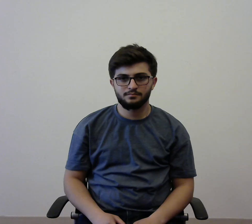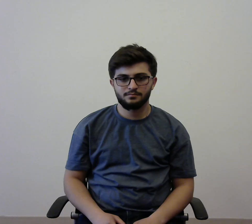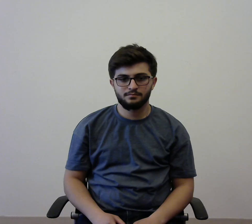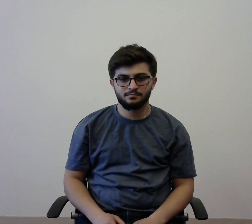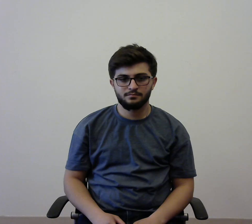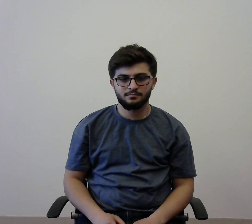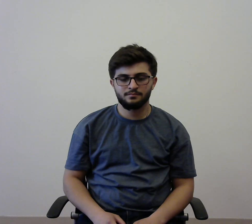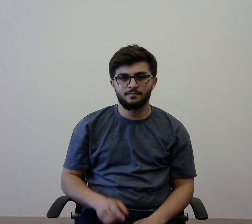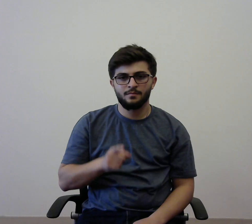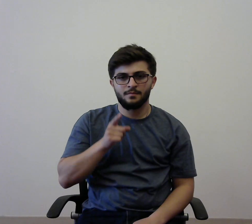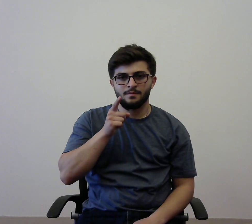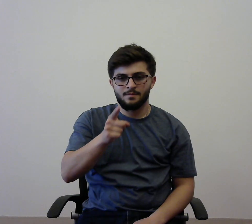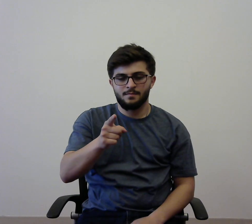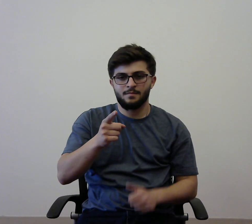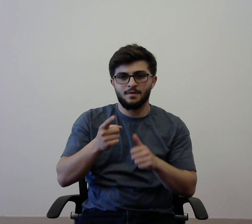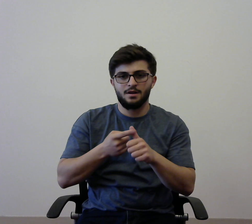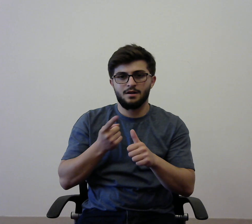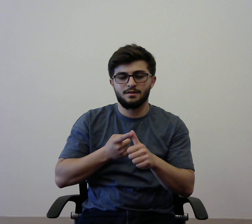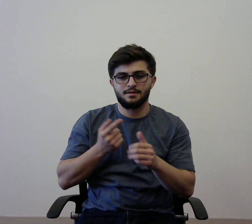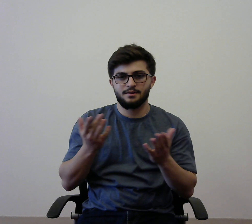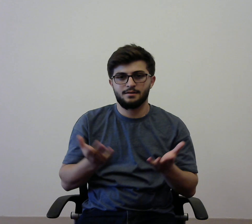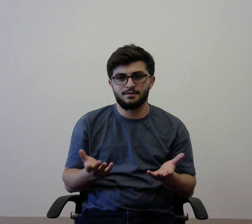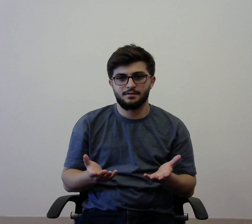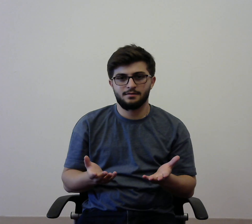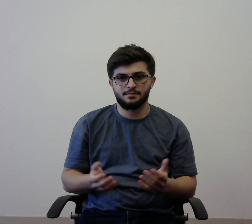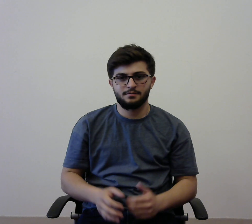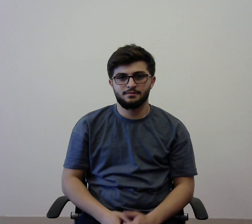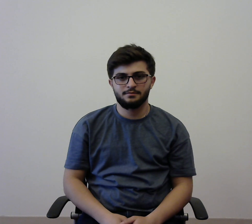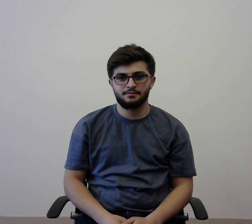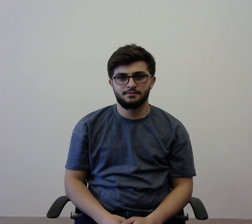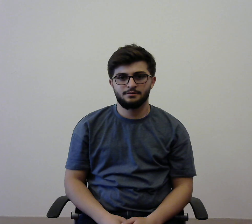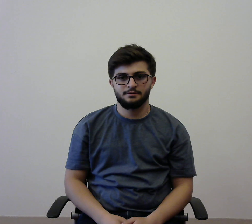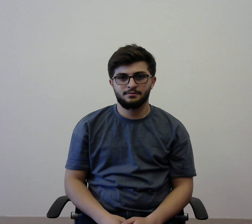Sizin adınız nədir?